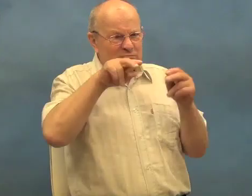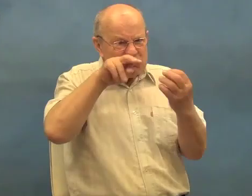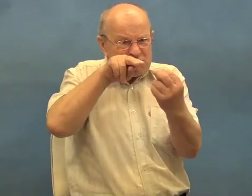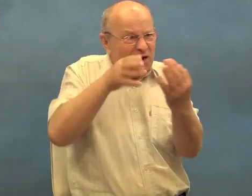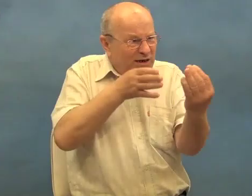Patrzą na siebie.